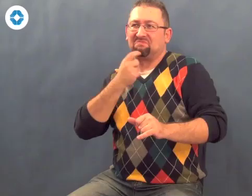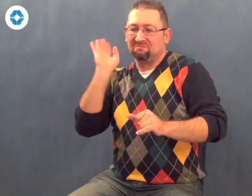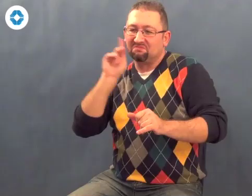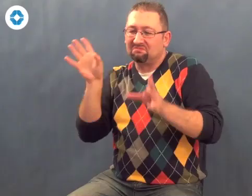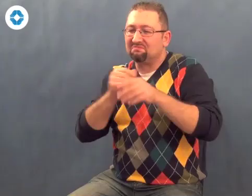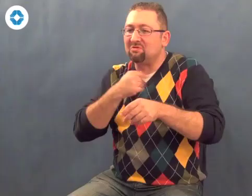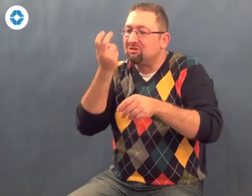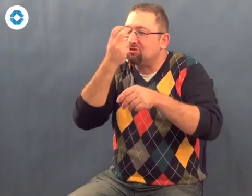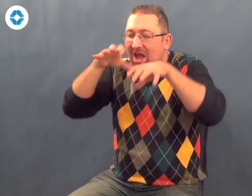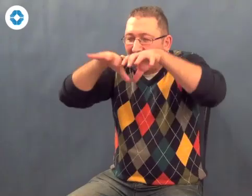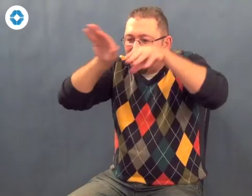Chłopiec razem z psem z ciekawości zaglądają do środka pnia.